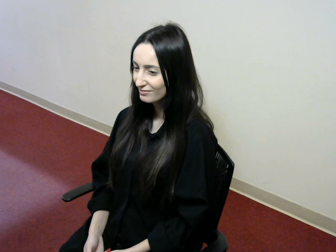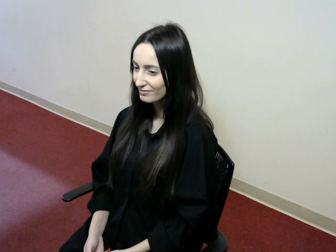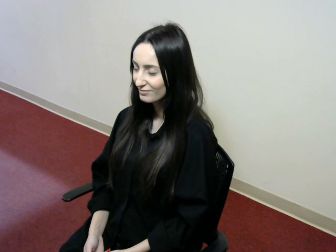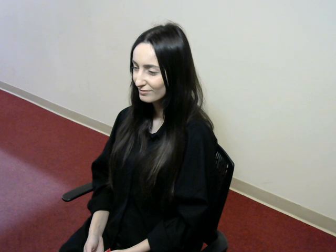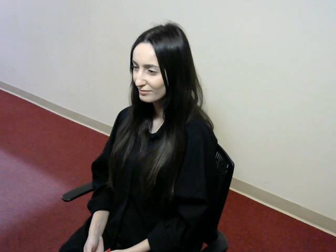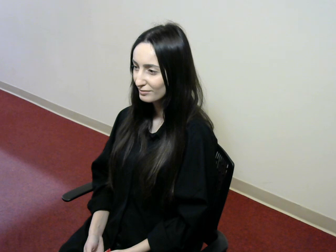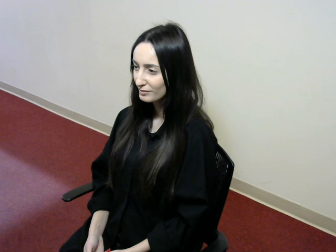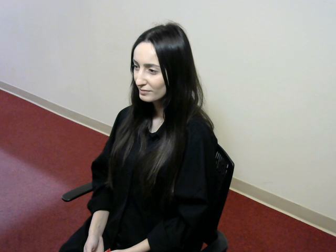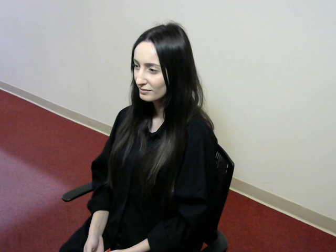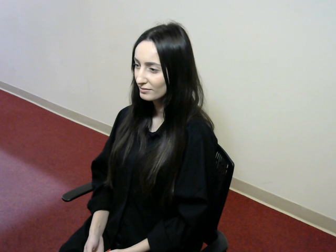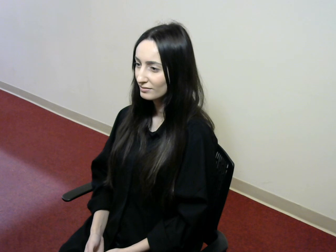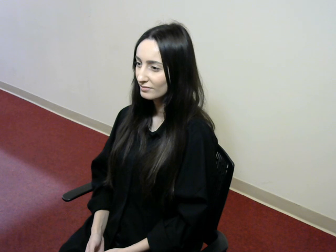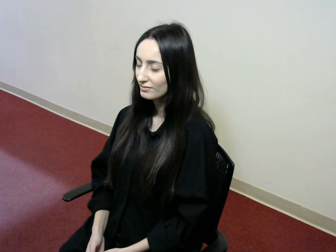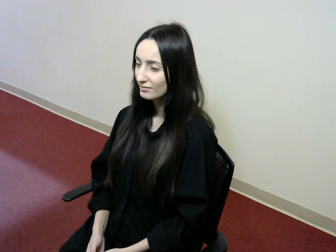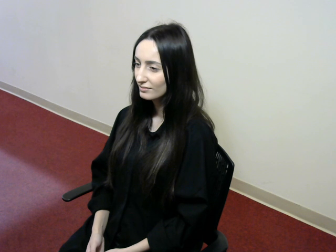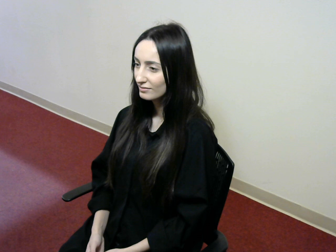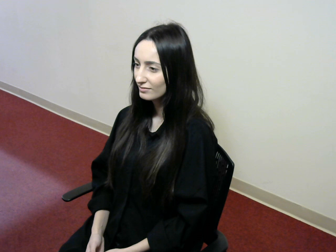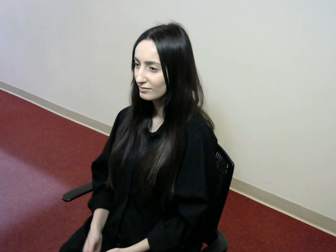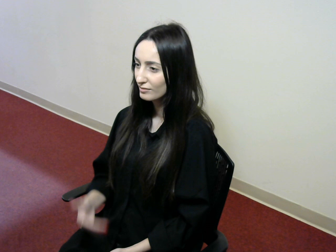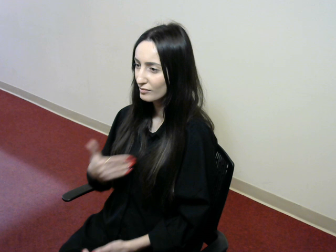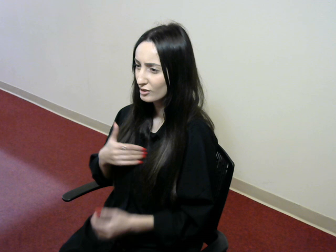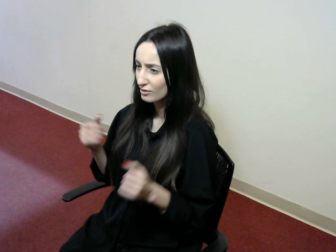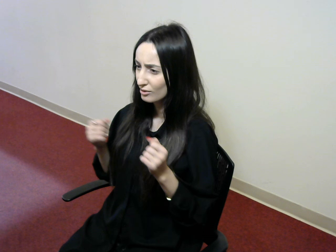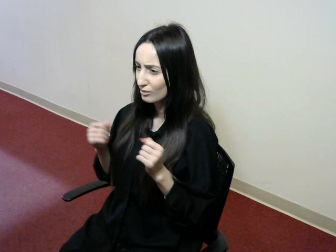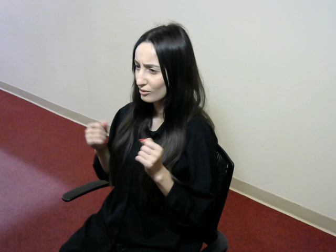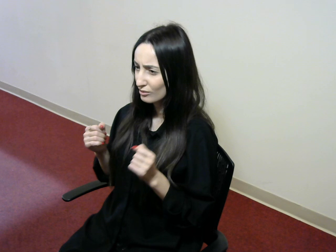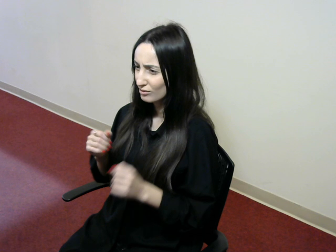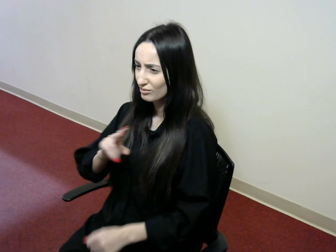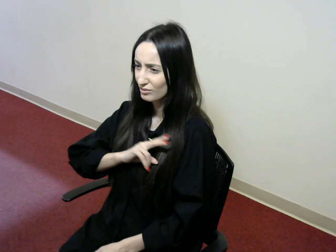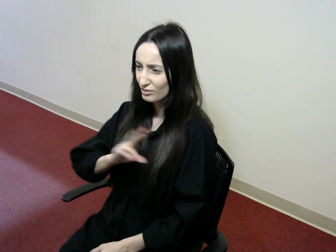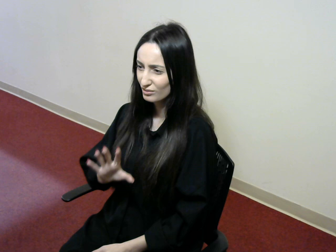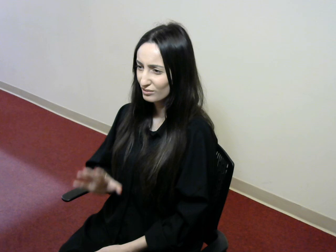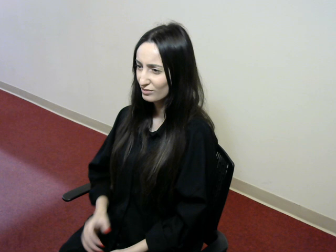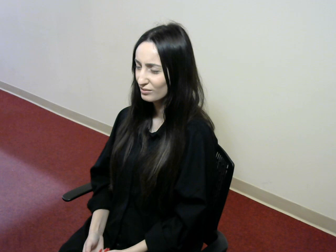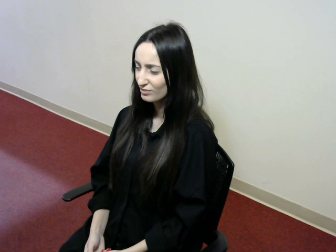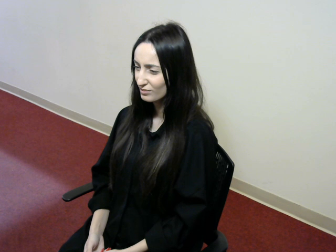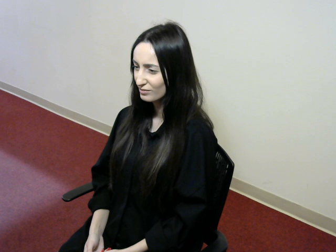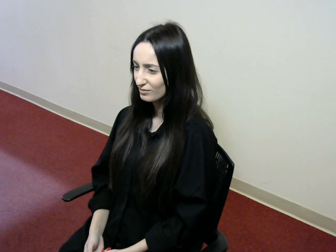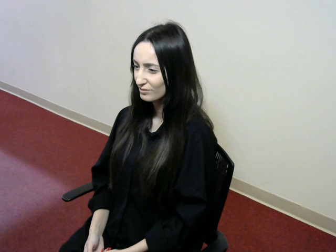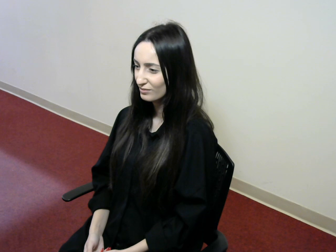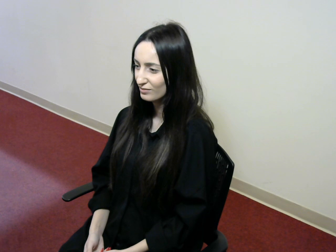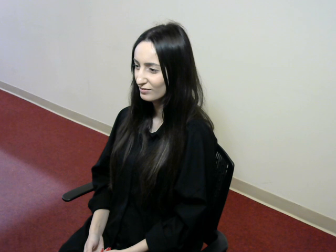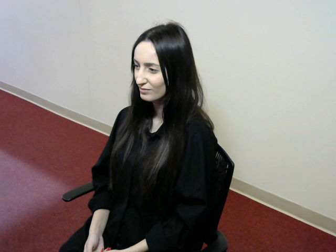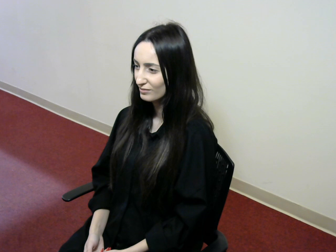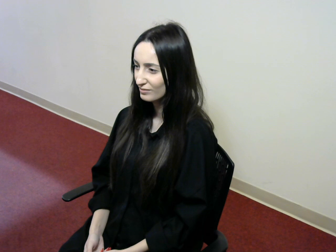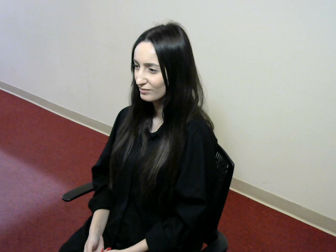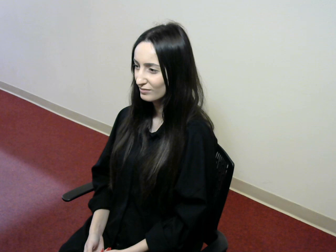Mən qışı sevmirəm